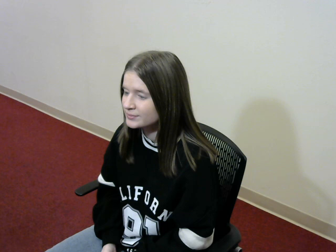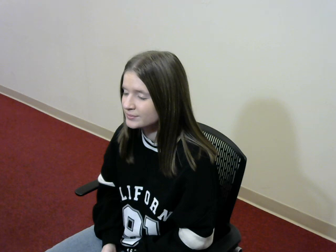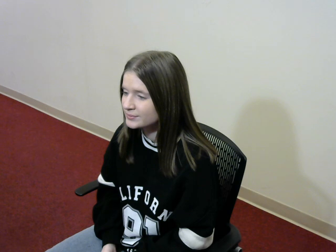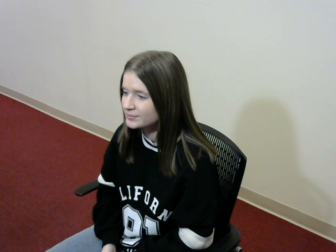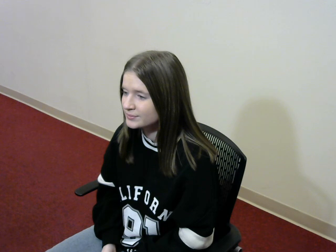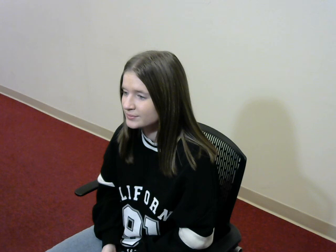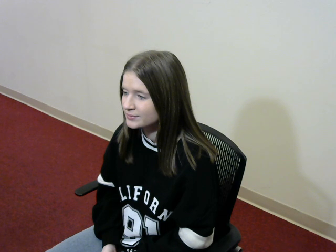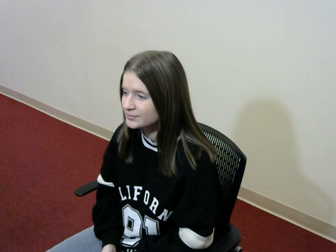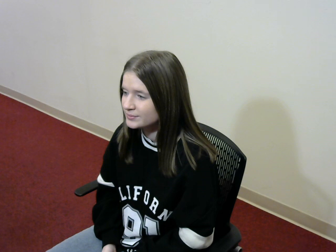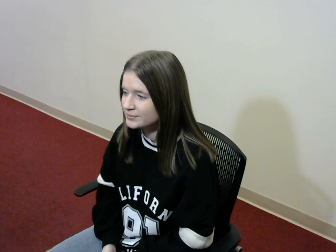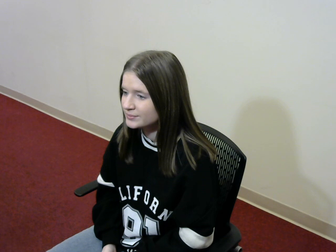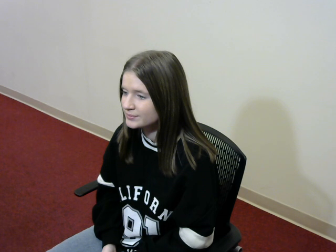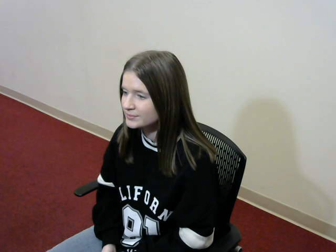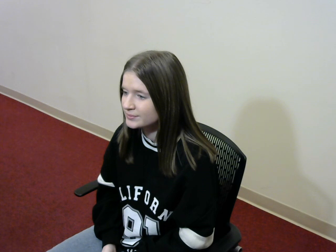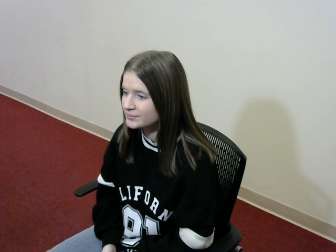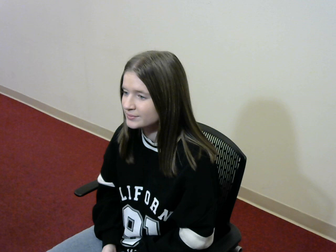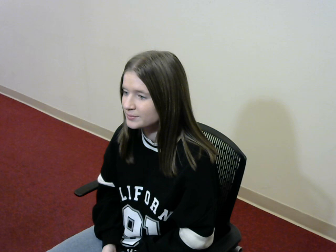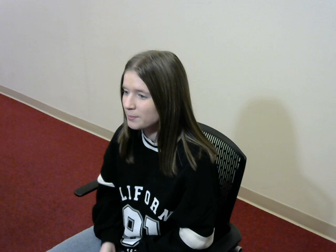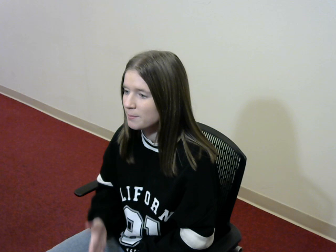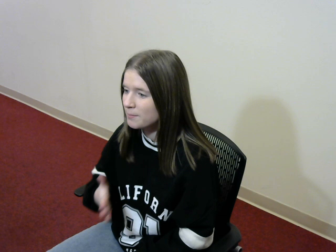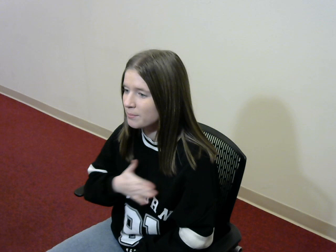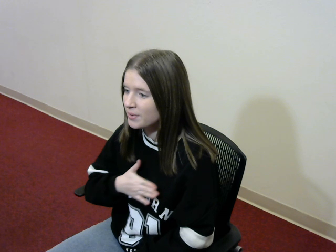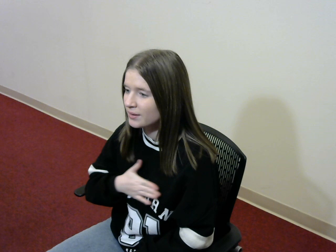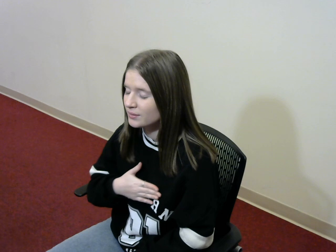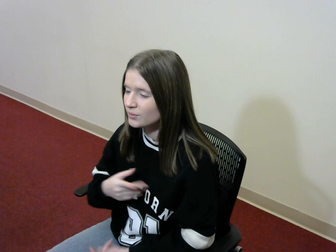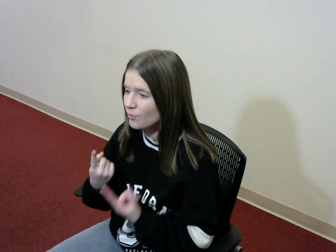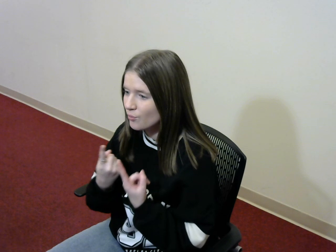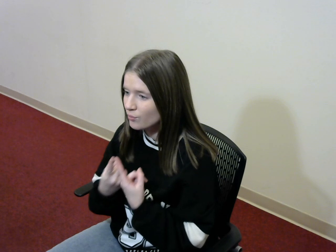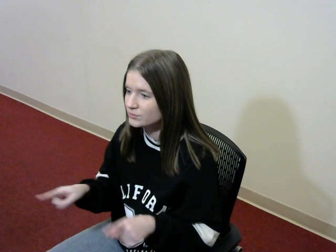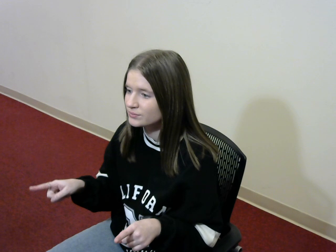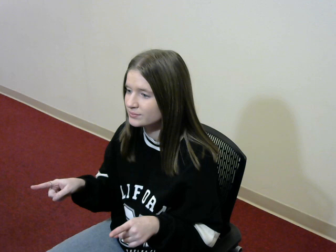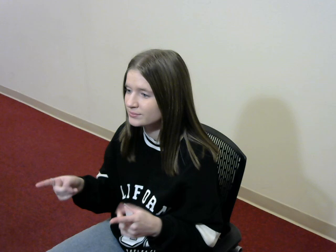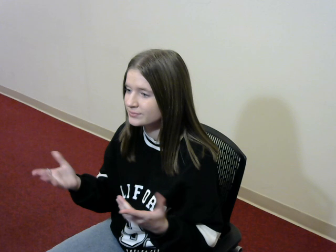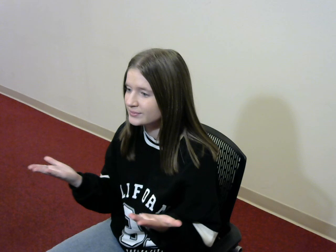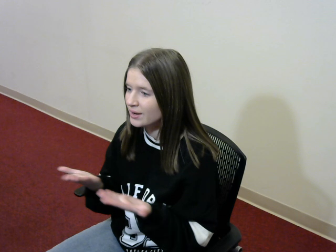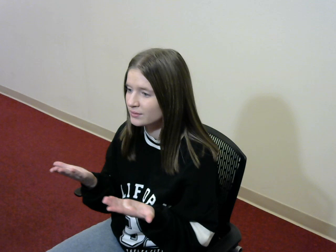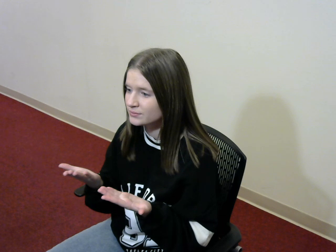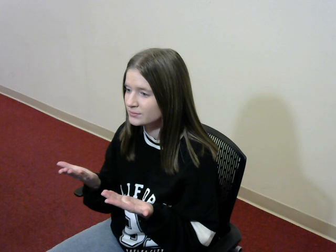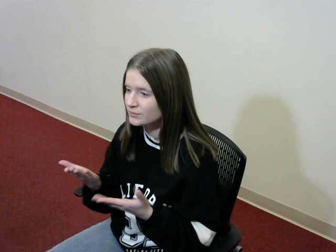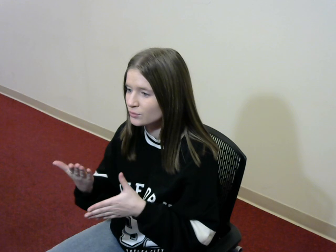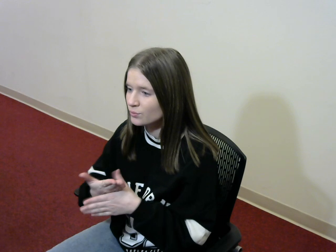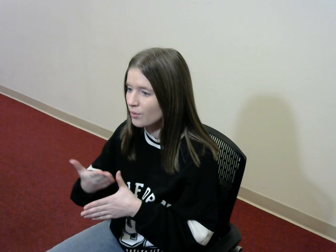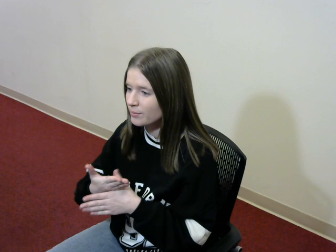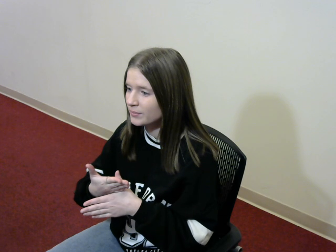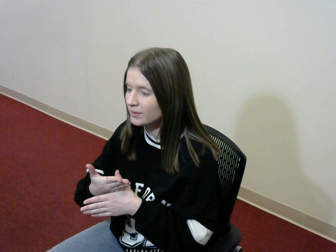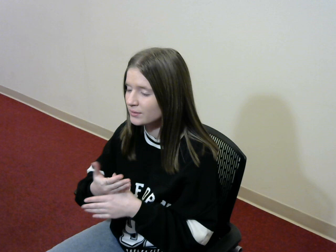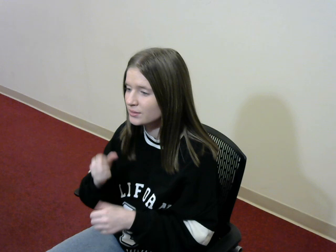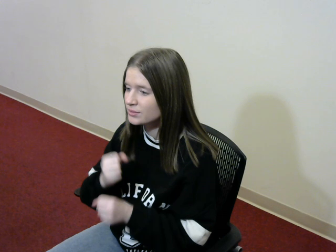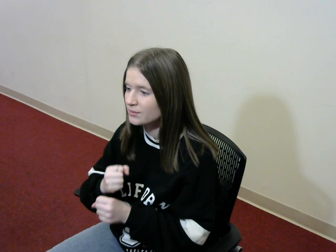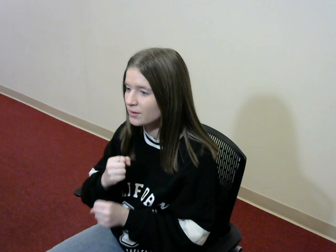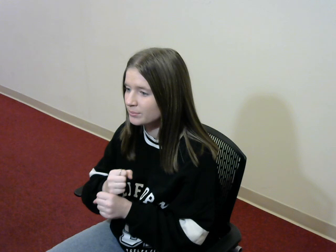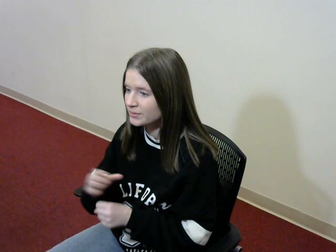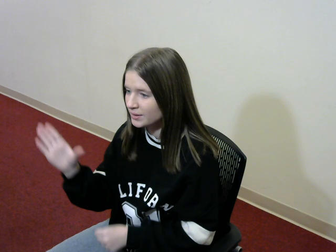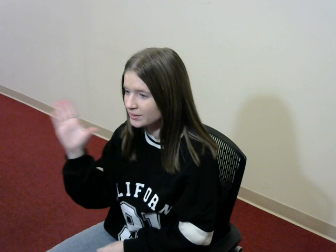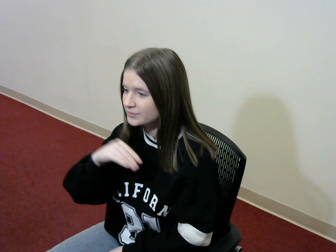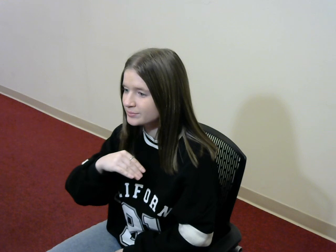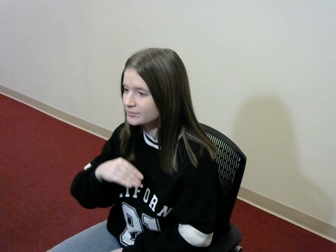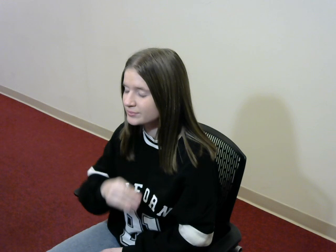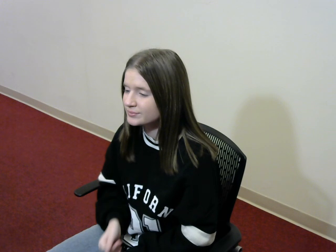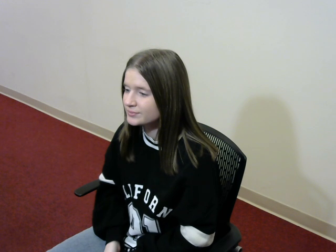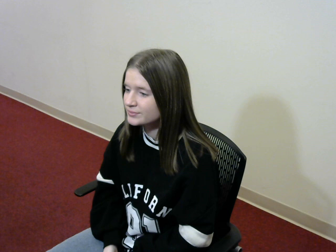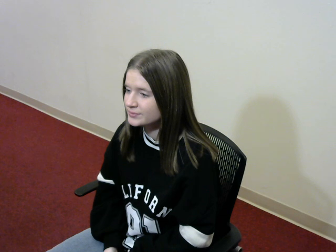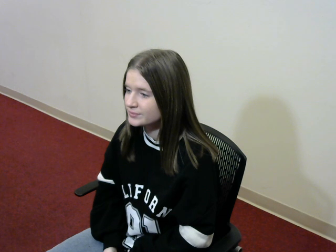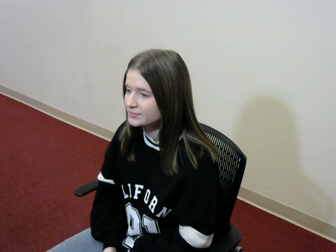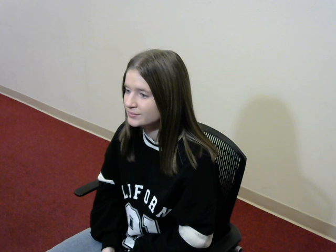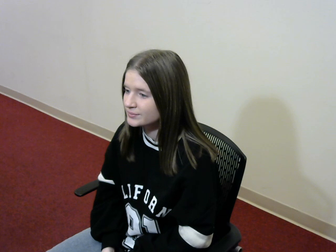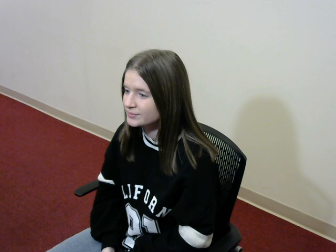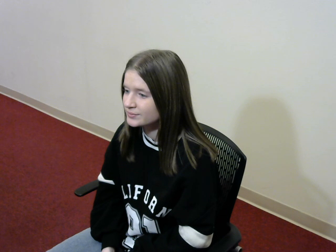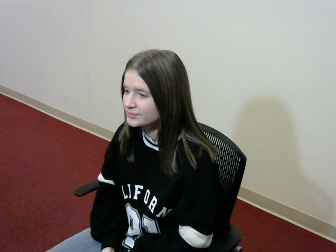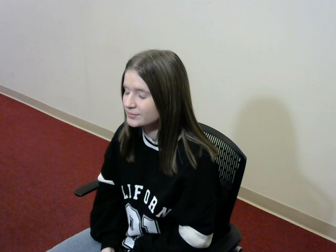Mənə başqa hansı köməkliyi edə bilərsiniz?